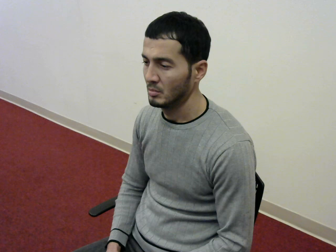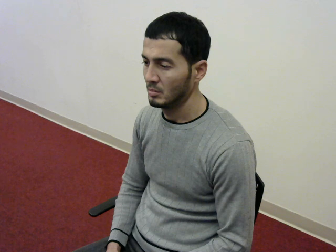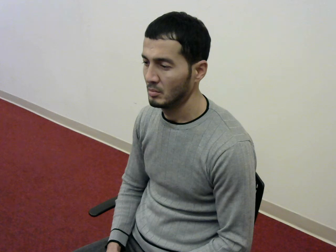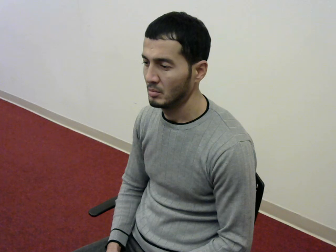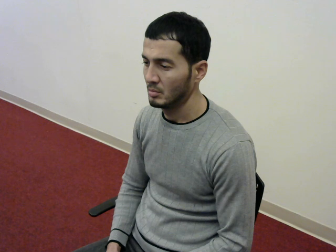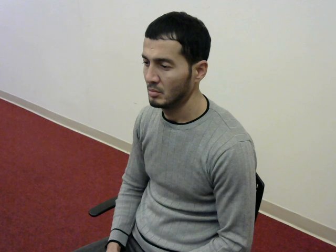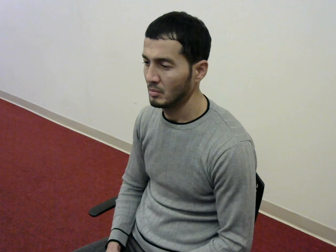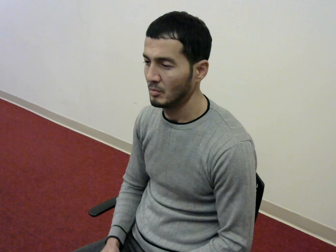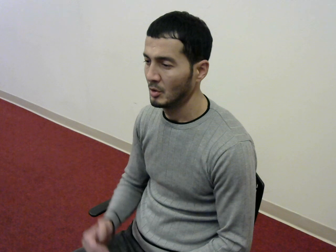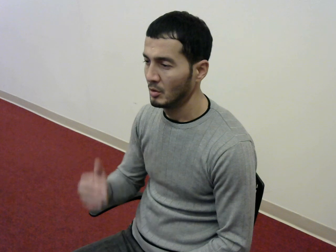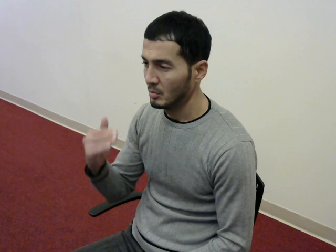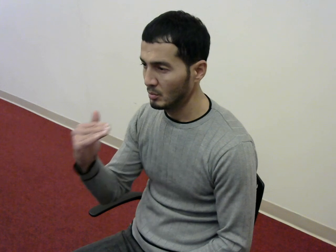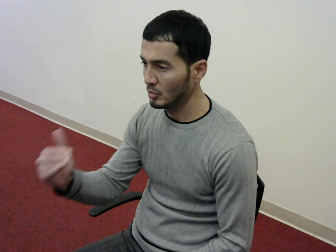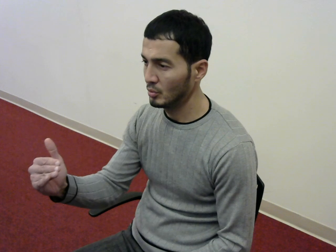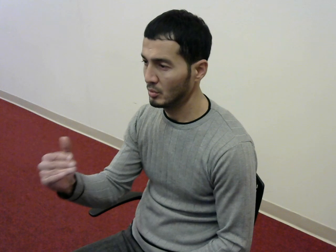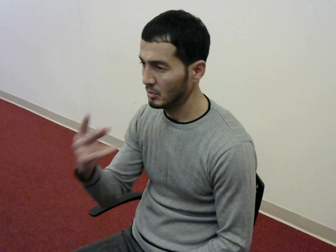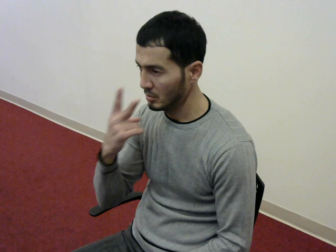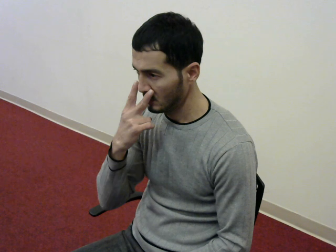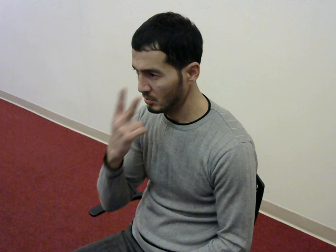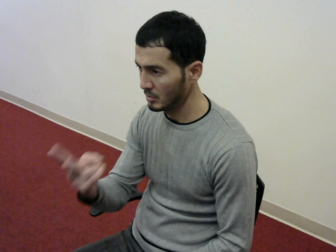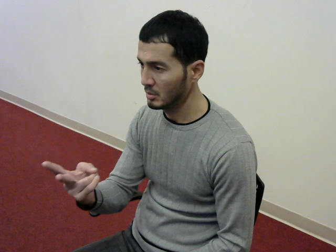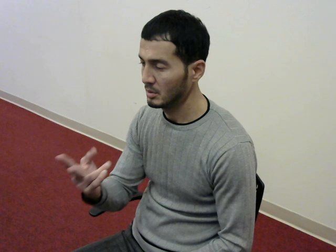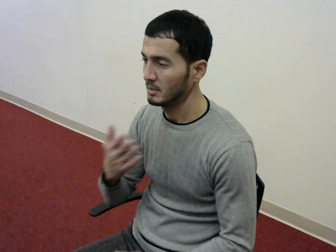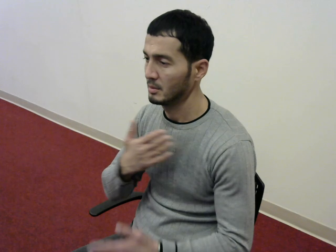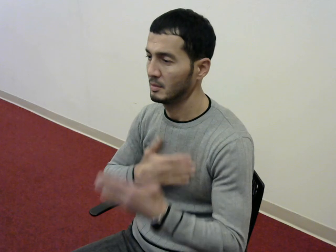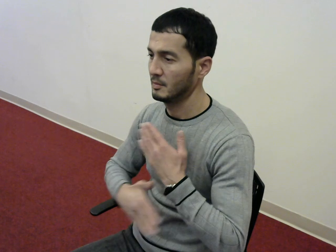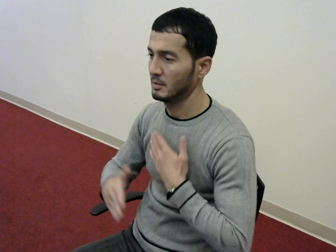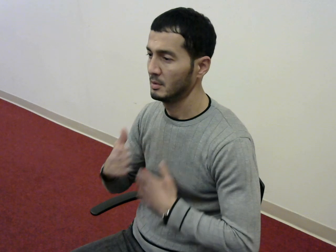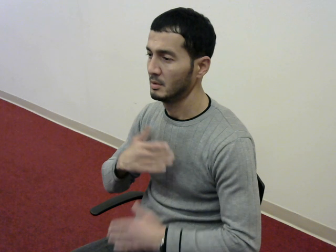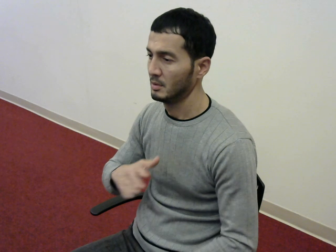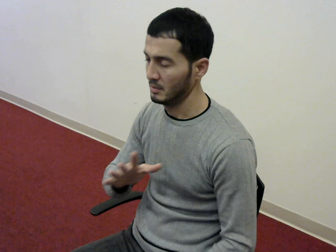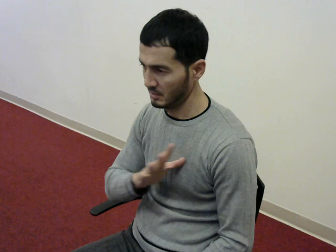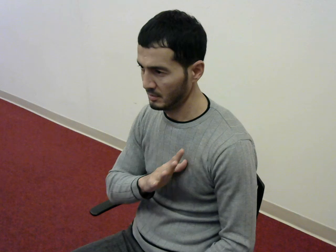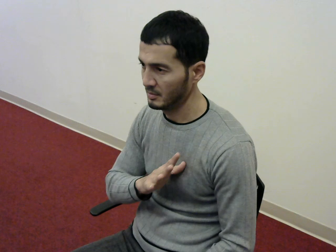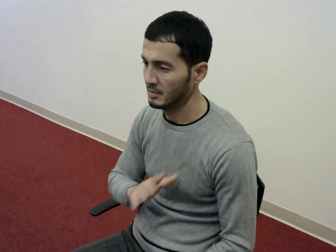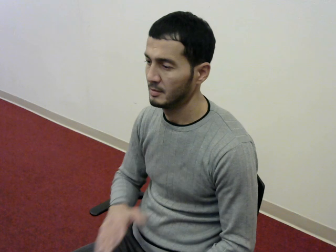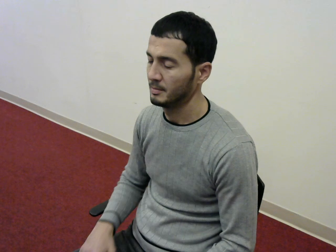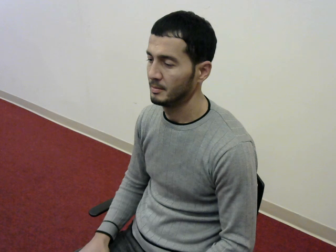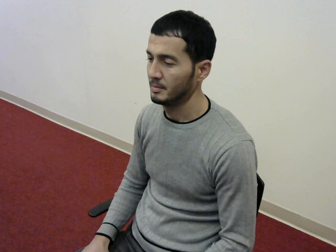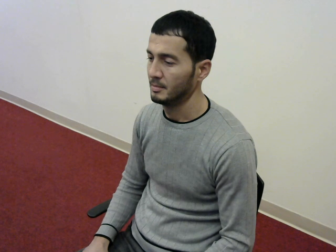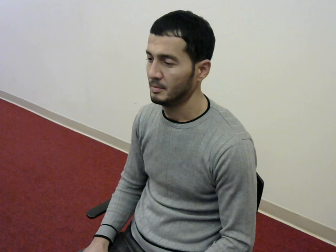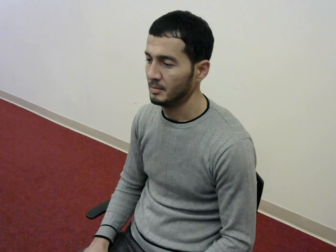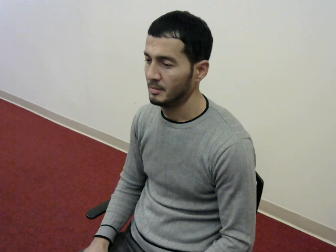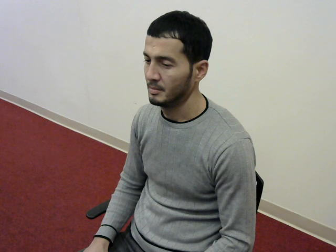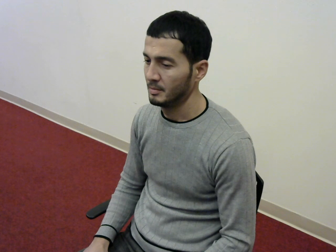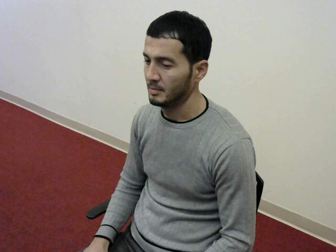Sizi görməyimə şad oldum